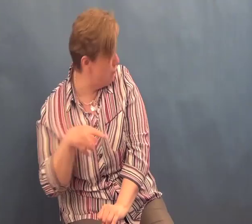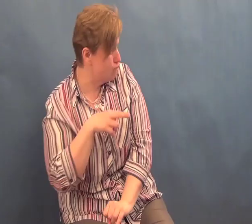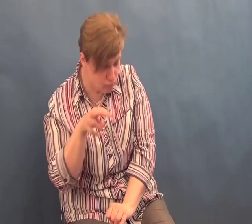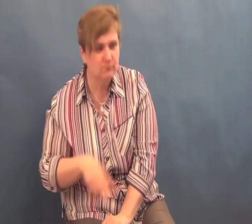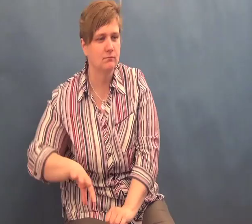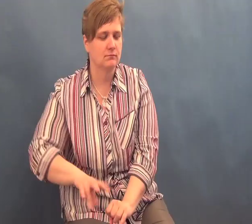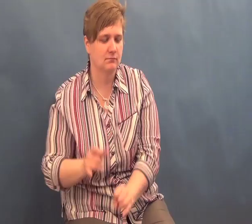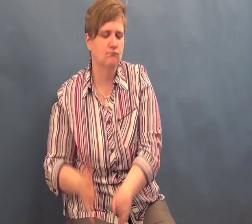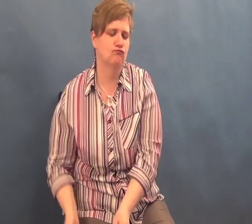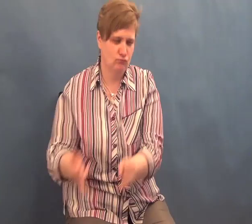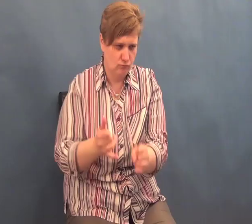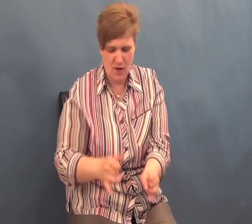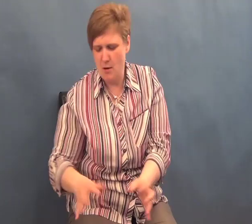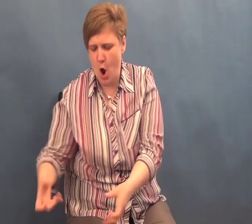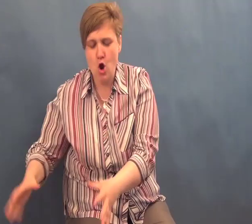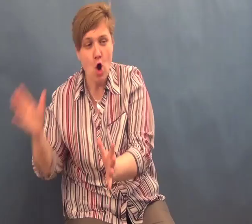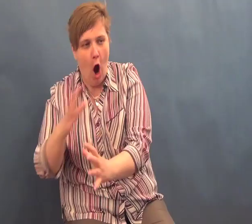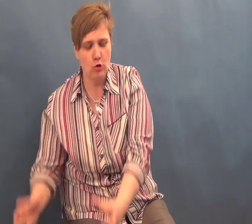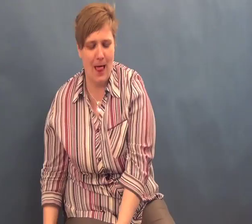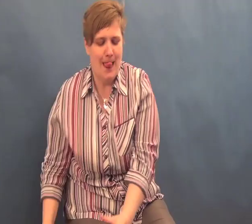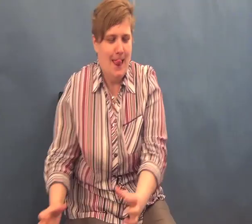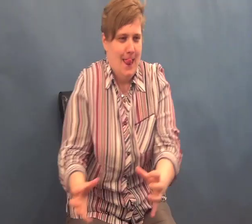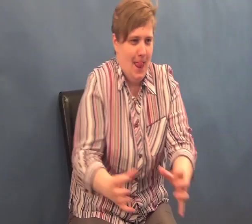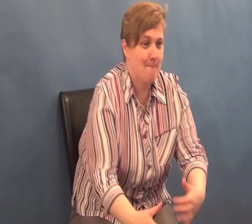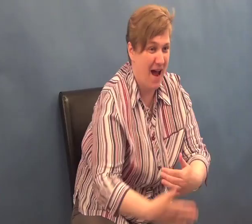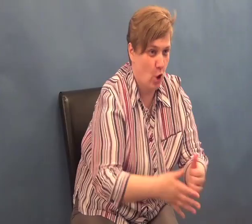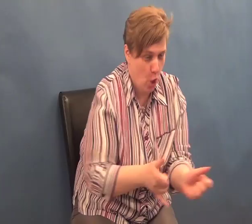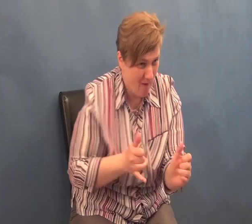Stawia rower, następnie bierze kosz i stawia go blisko roweru.